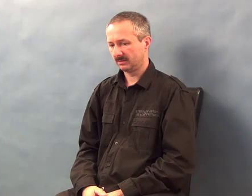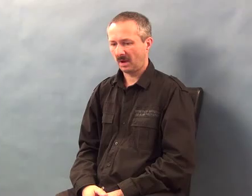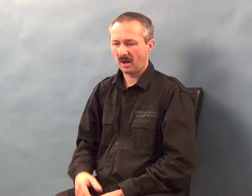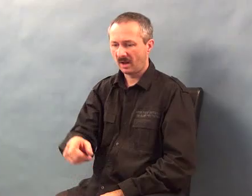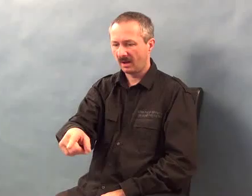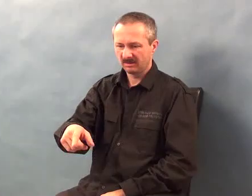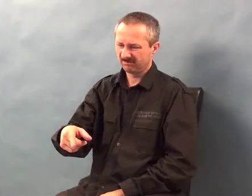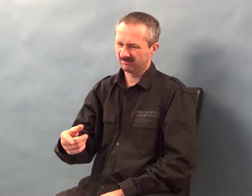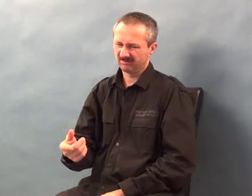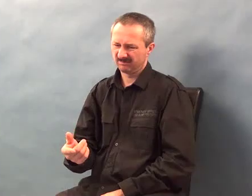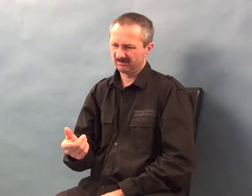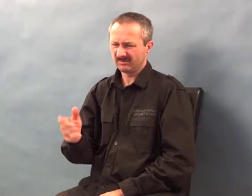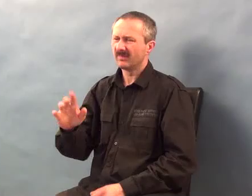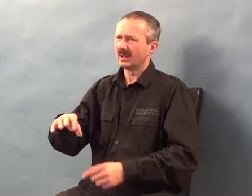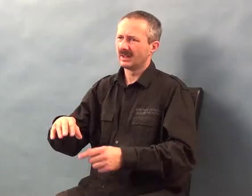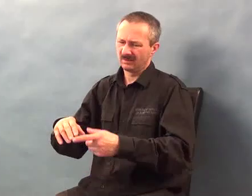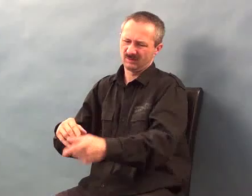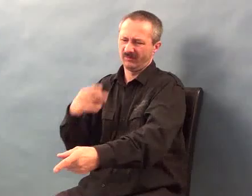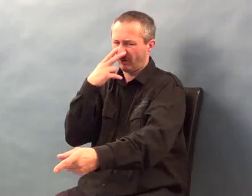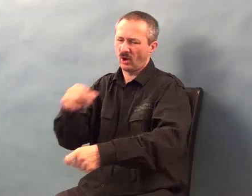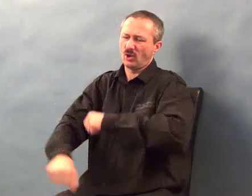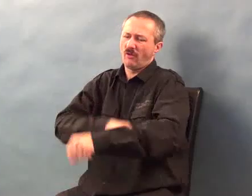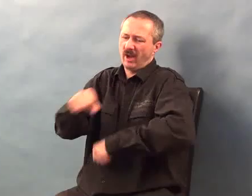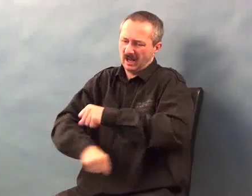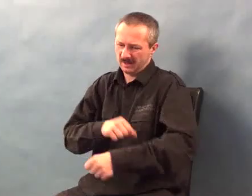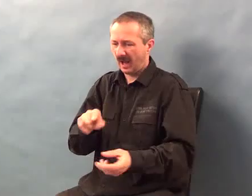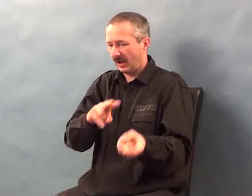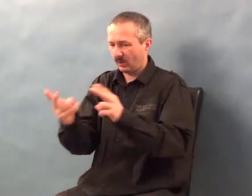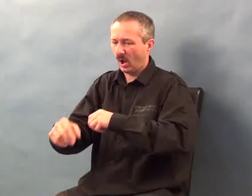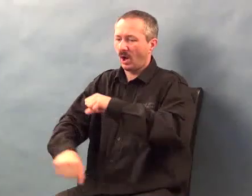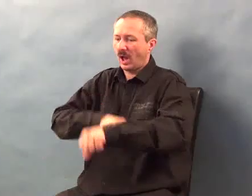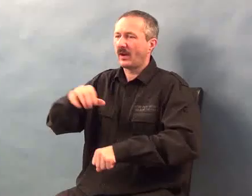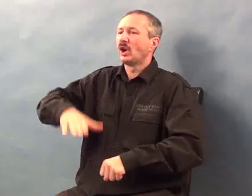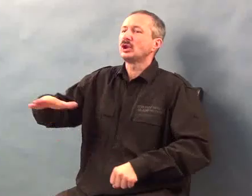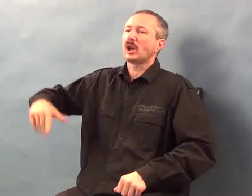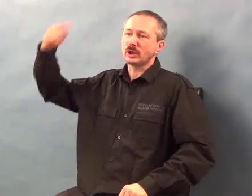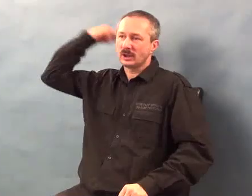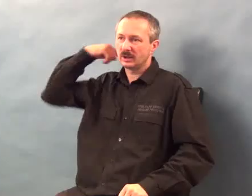Tu widzę rower, a obok widzę rower, a z tyłu dzieci.